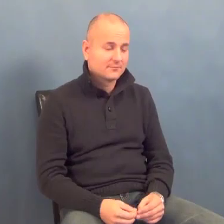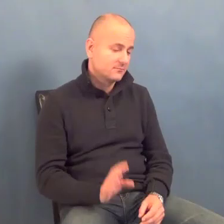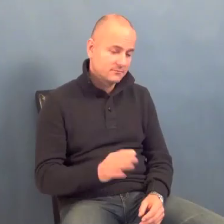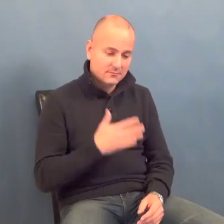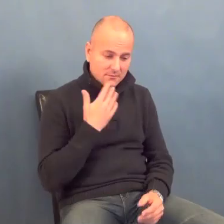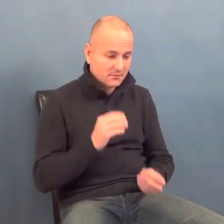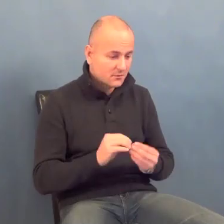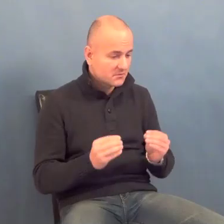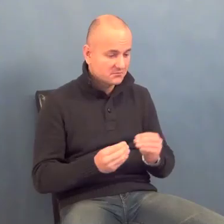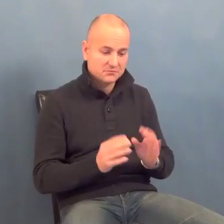Dobrze, nie ma problemu.